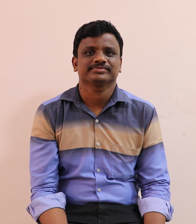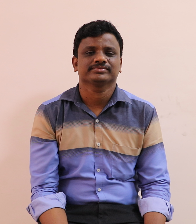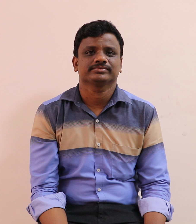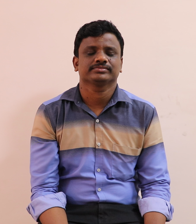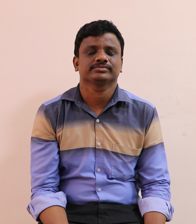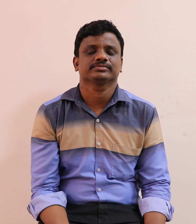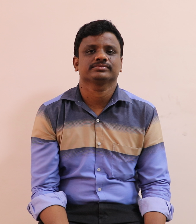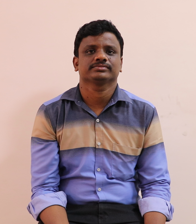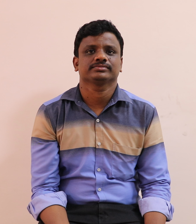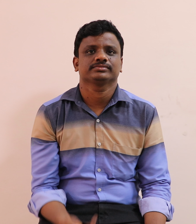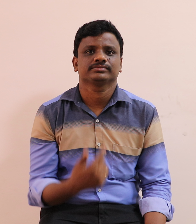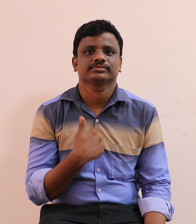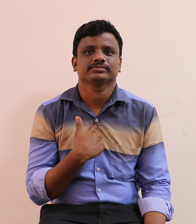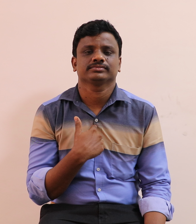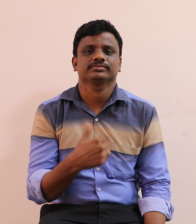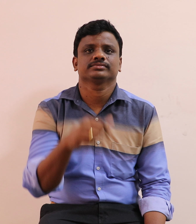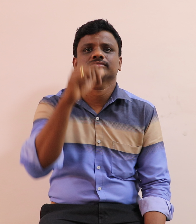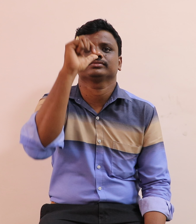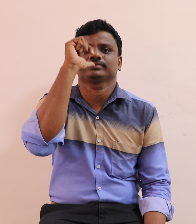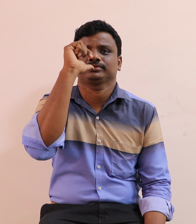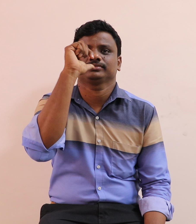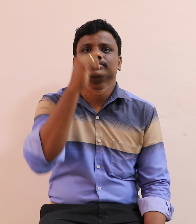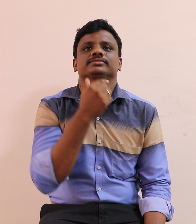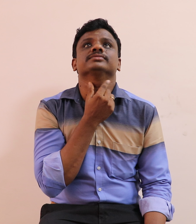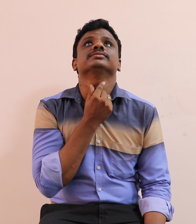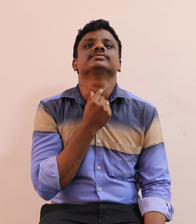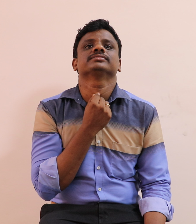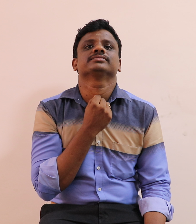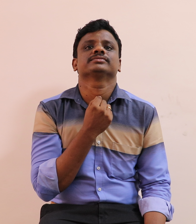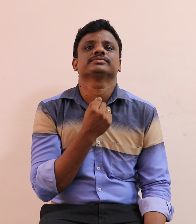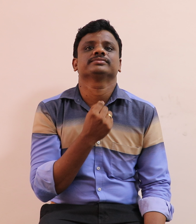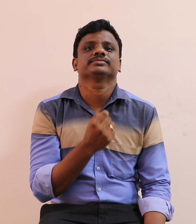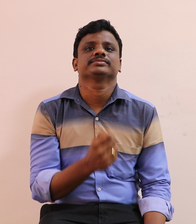i need water